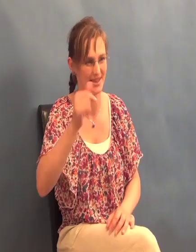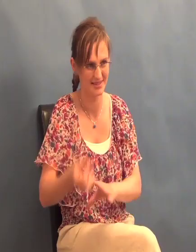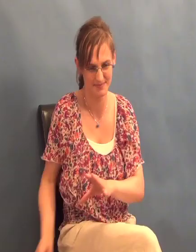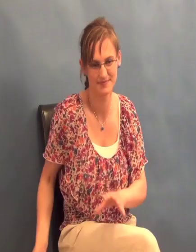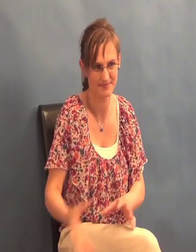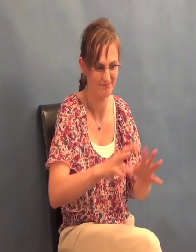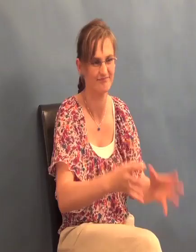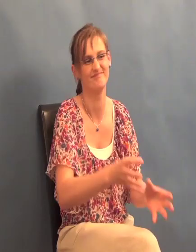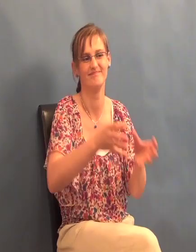Bierze kulę.